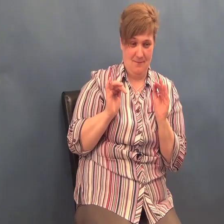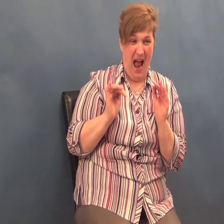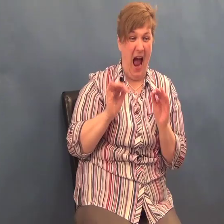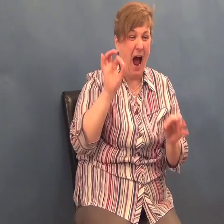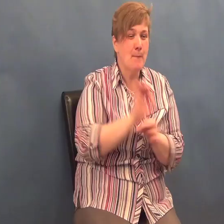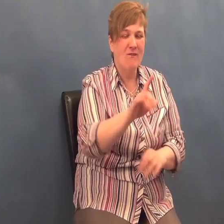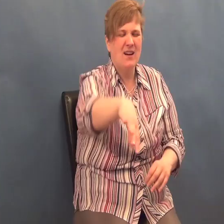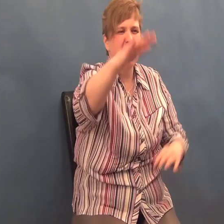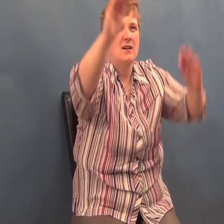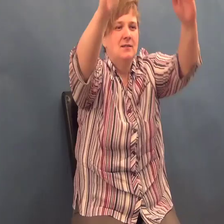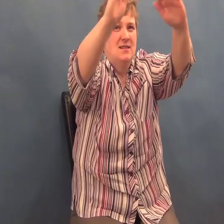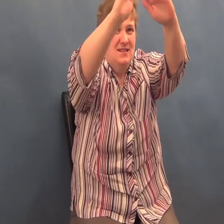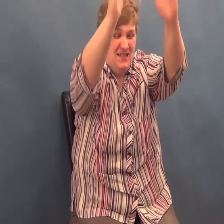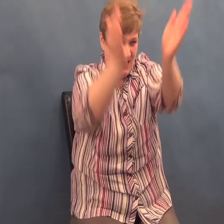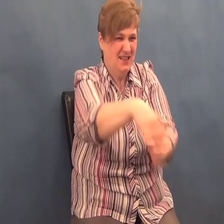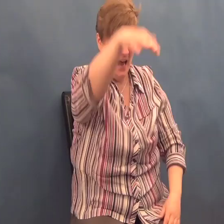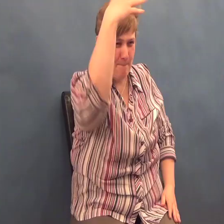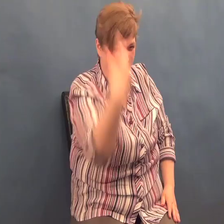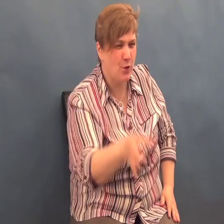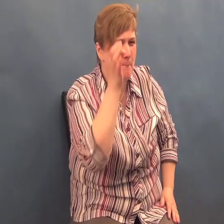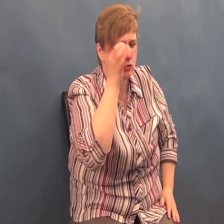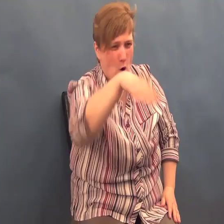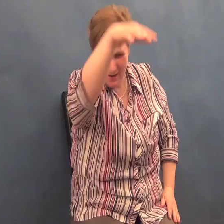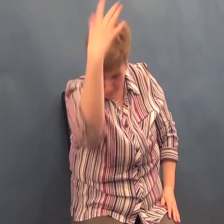Akurat w tym samym czasie ten kokon spadł na ziemię.